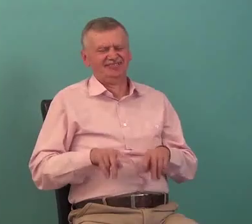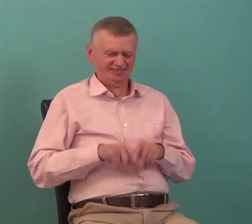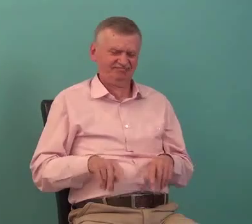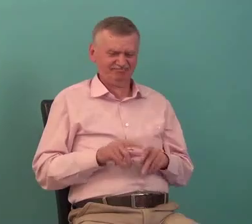Następny.